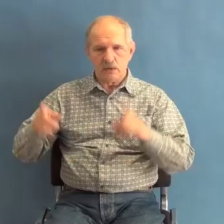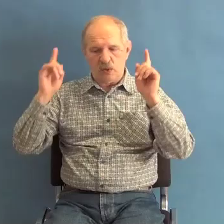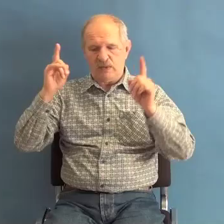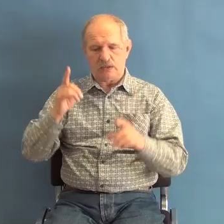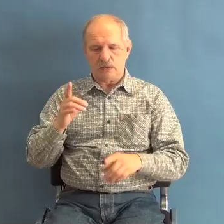Uwaga.